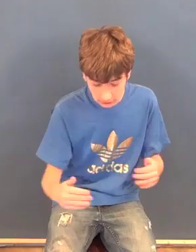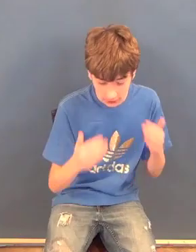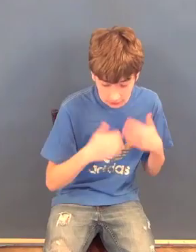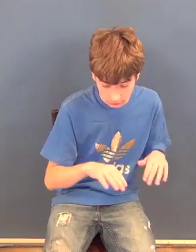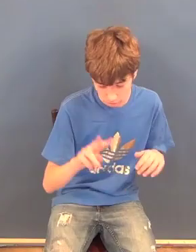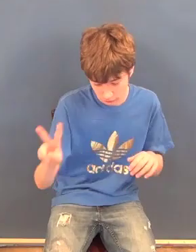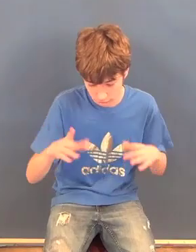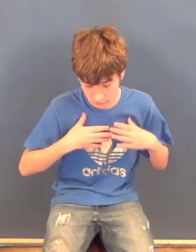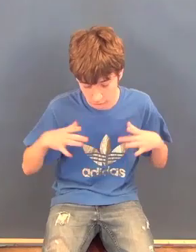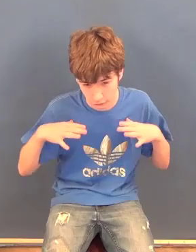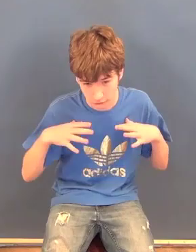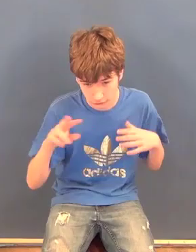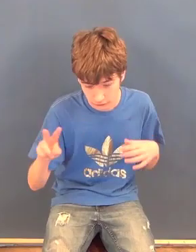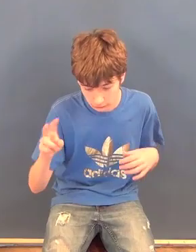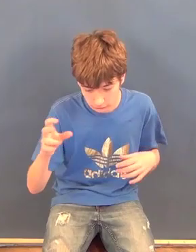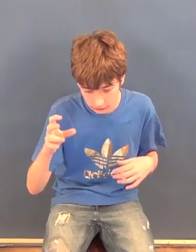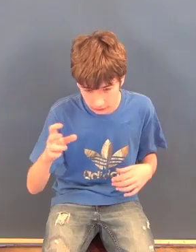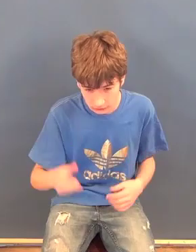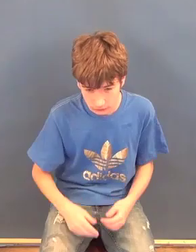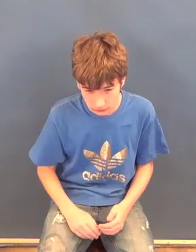A następnie dwie godziny mam wolne. W czwartek.